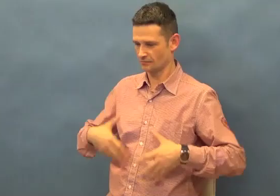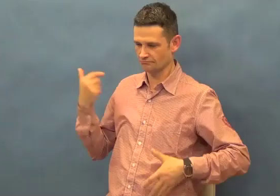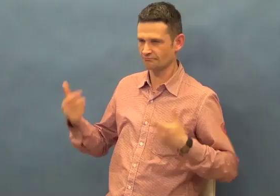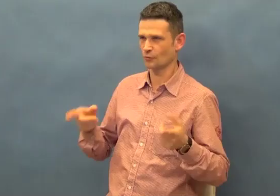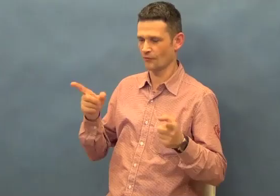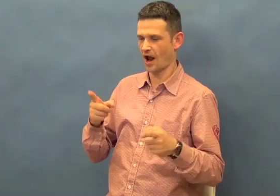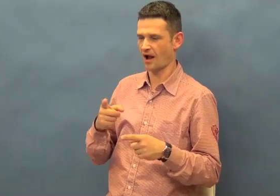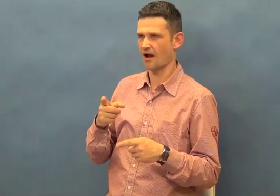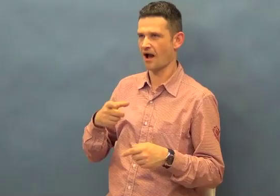Trzeba uważać przy rozbieraniu się.